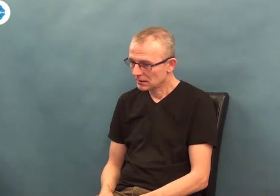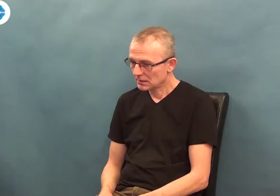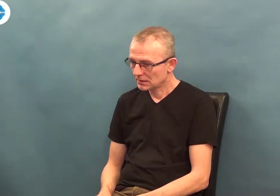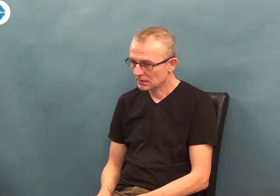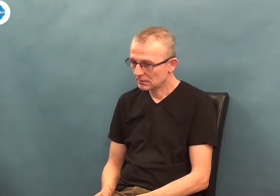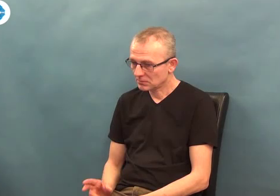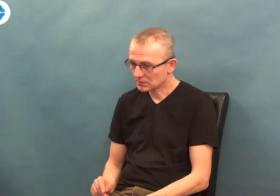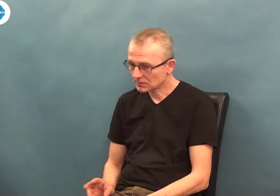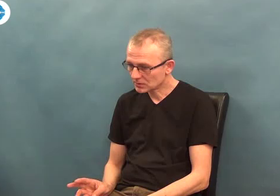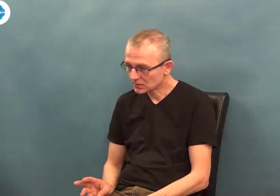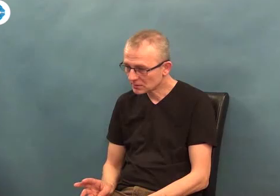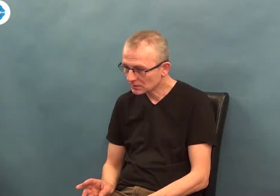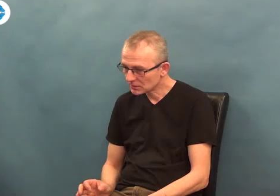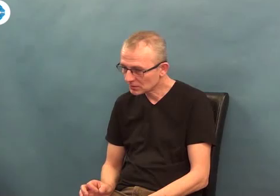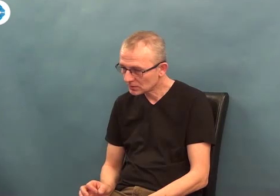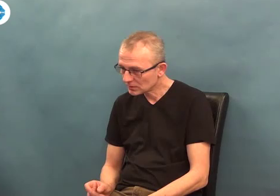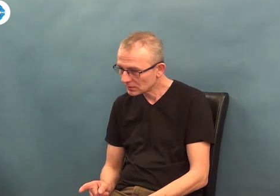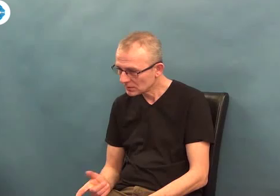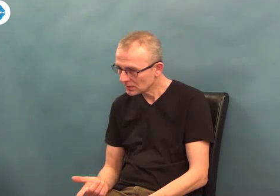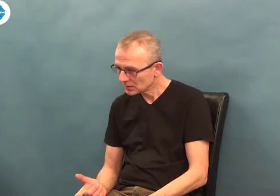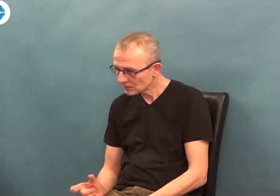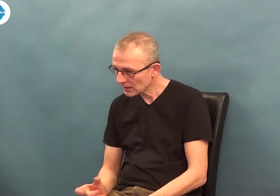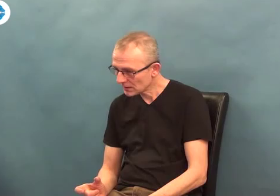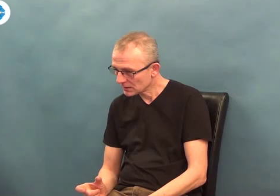Poniedziałek, wtorek, środa, czwartek.